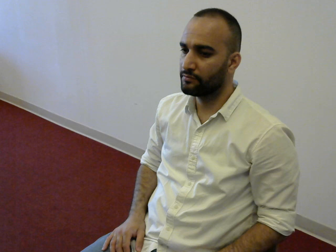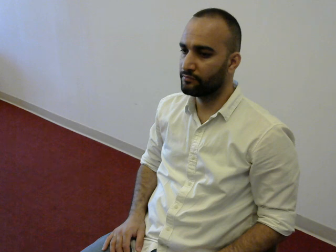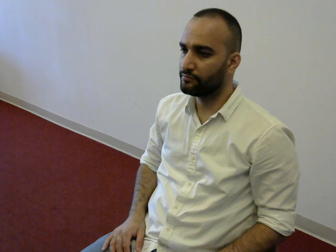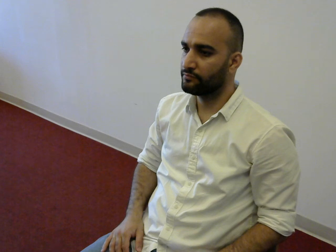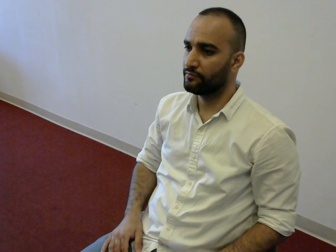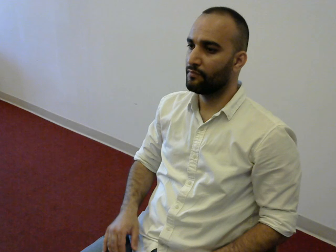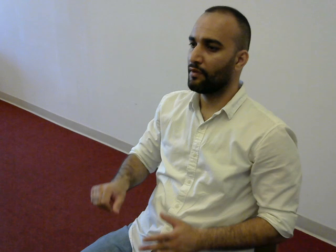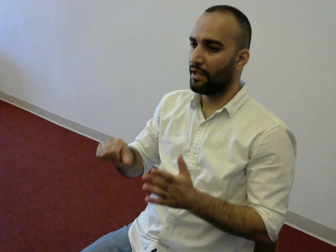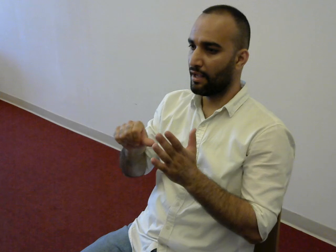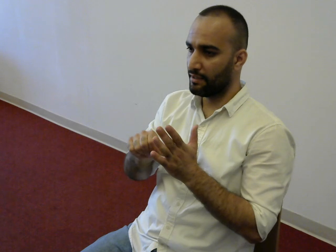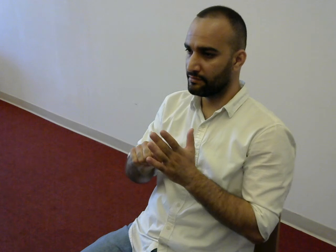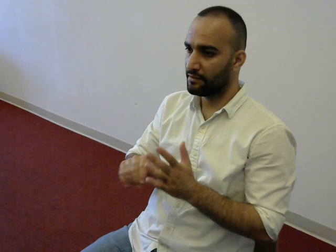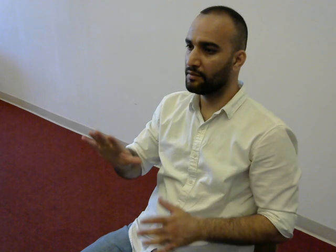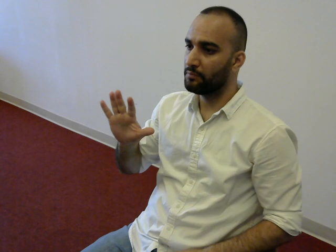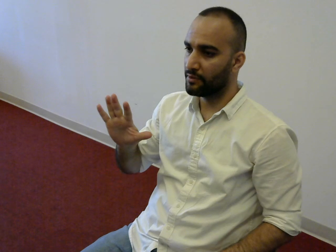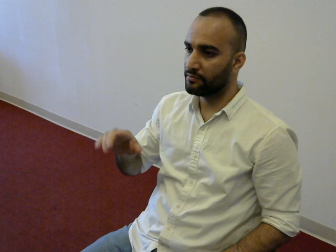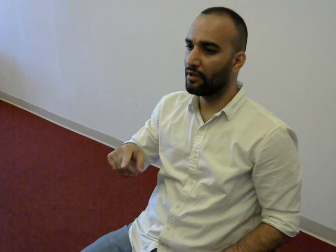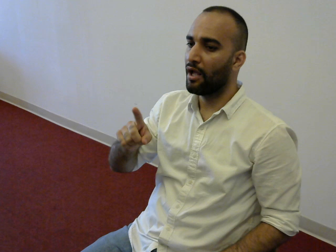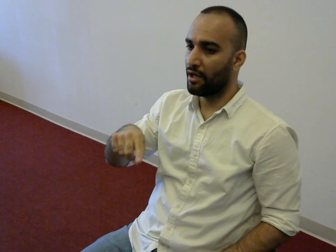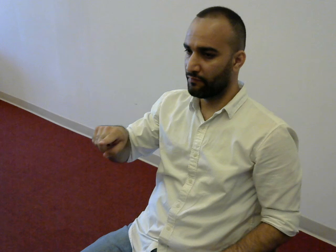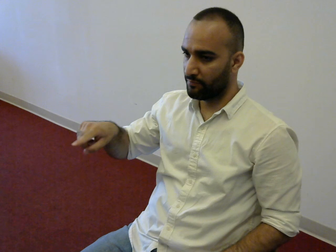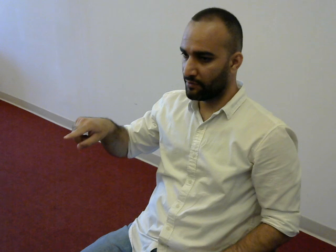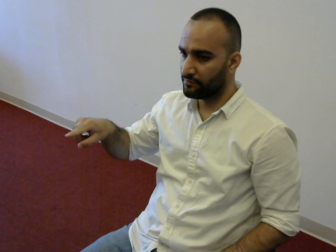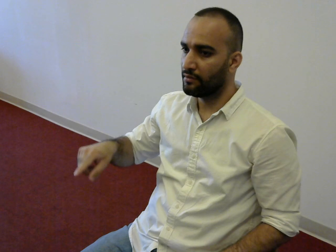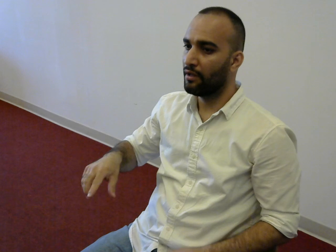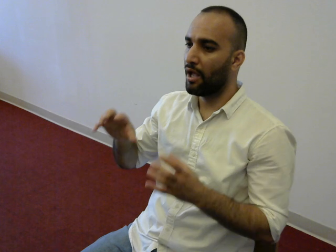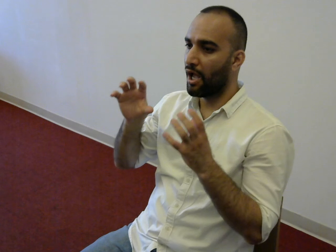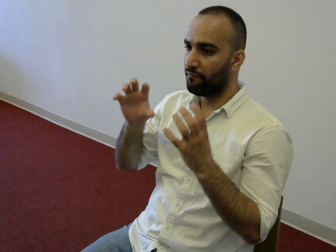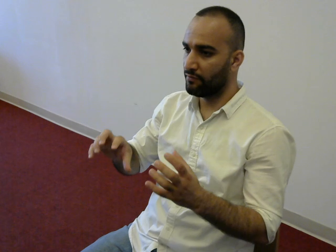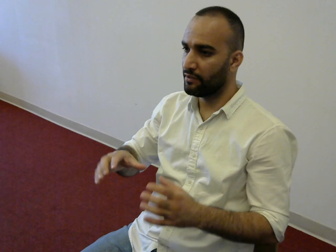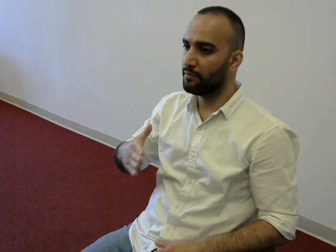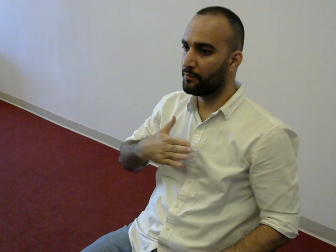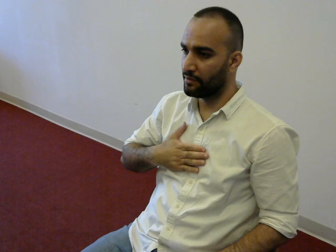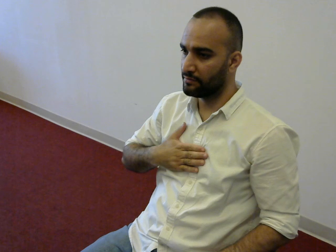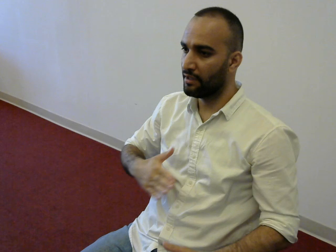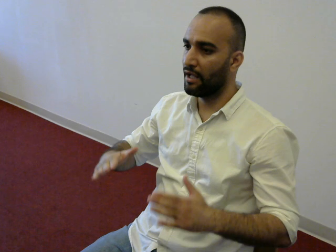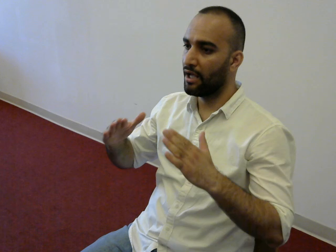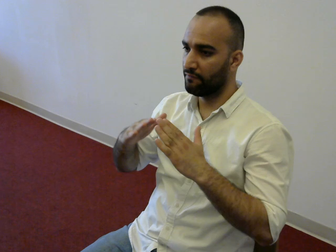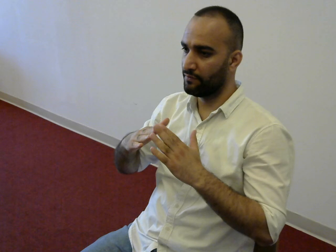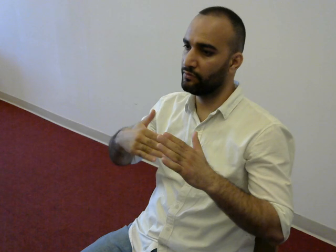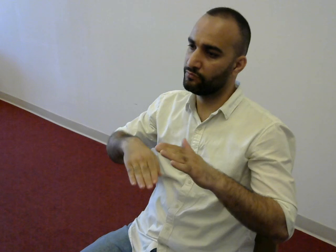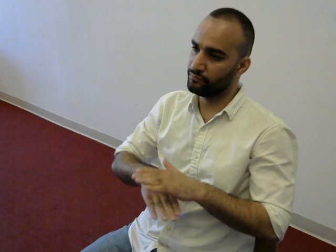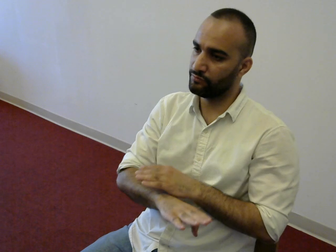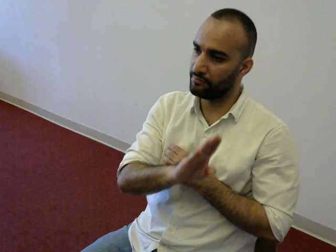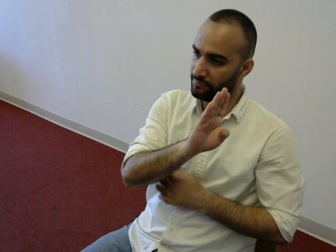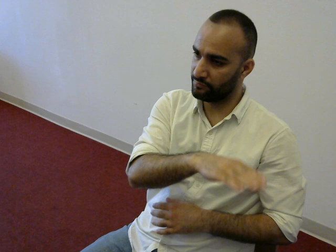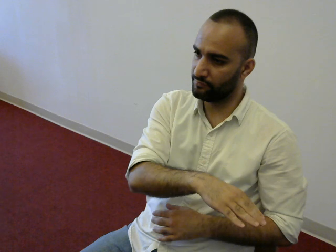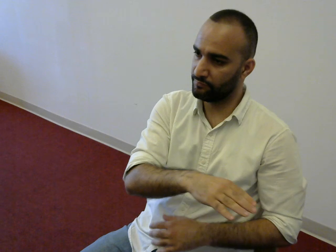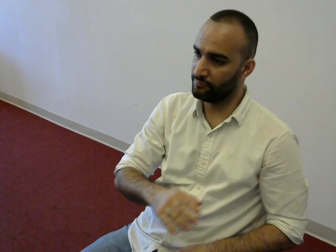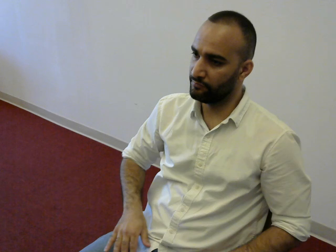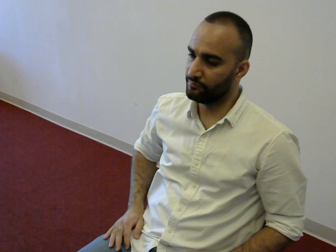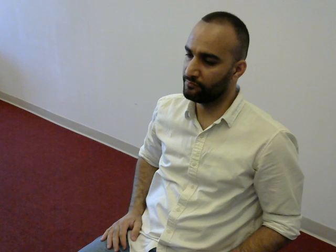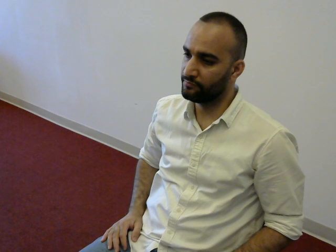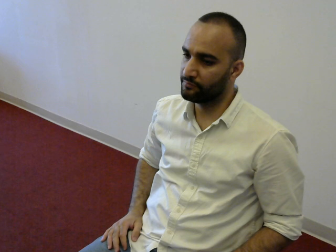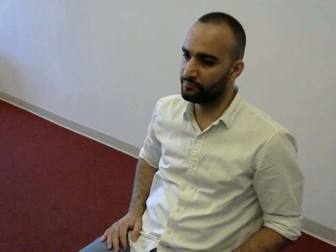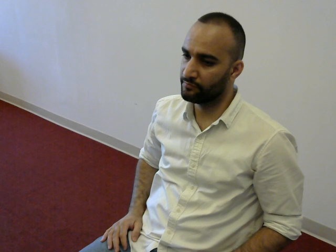65 saylı avtobus mənim evimə gedir